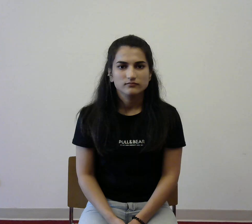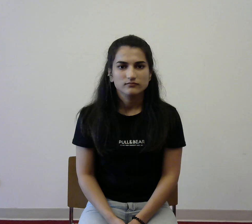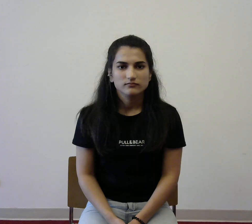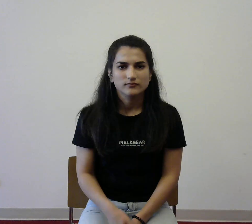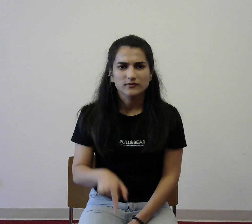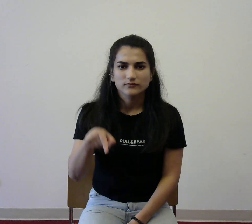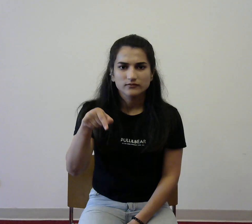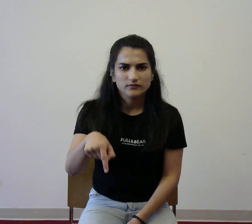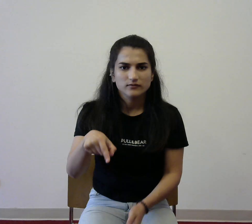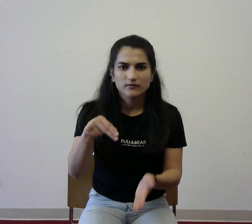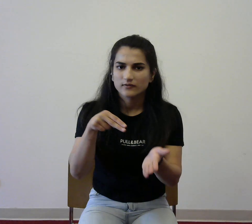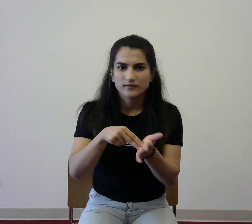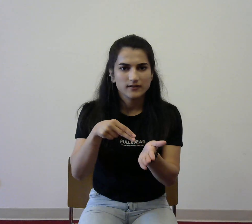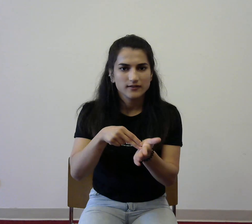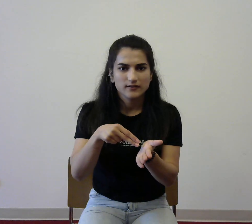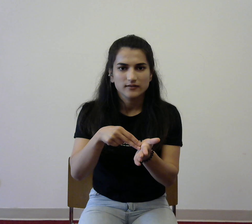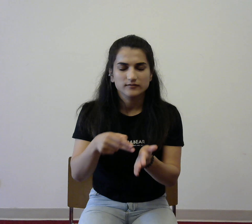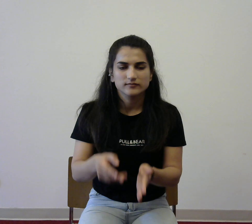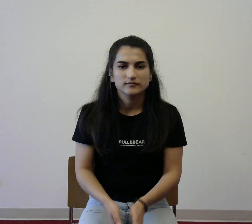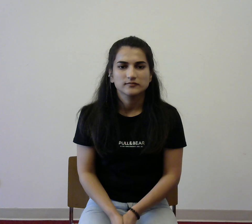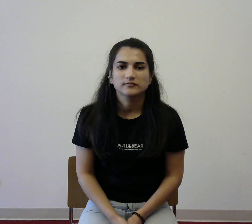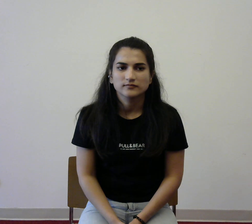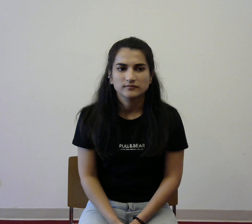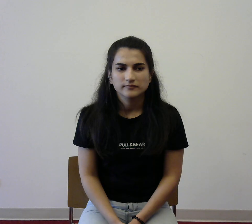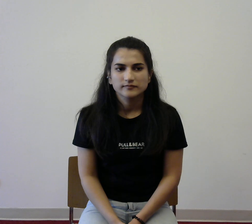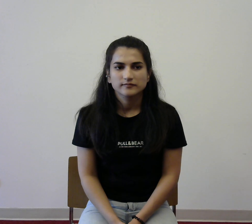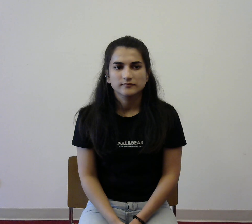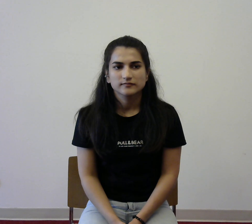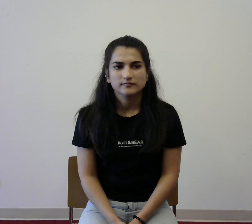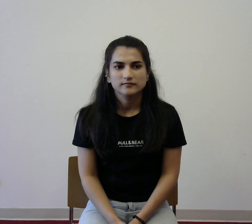Bu neçəyədir?